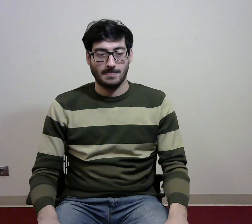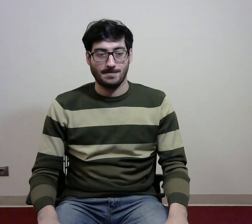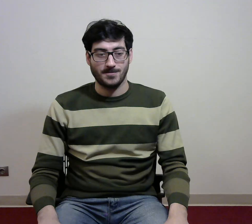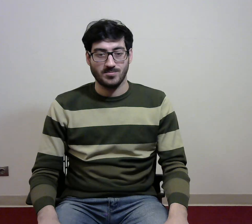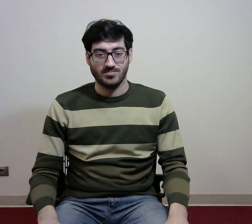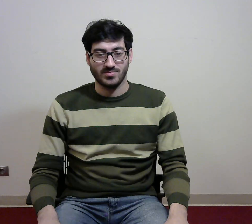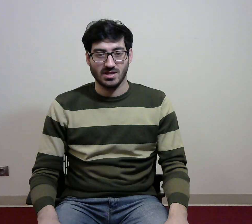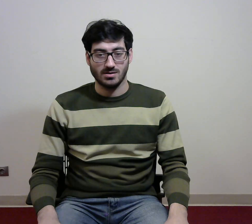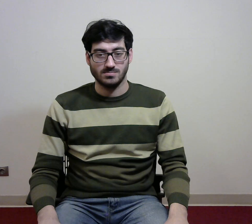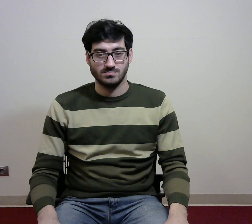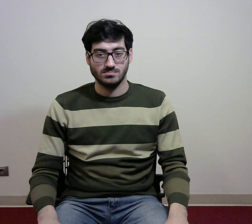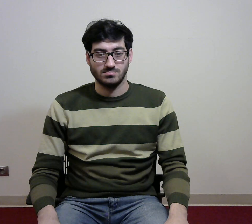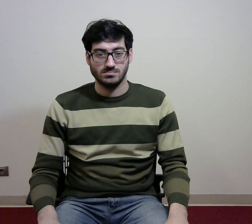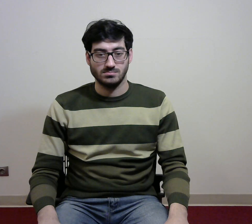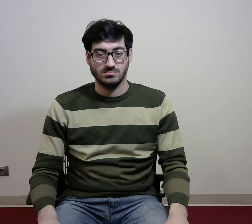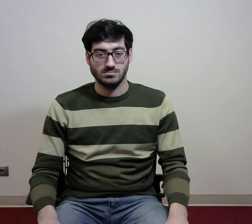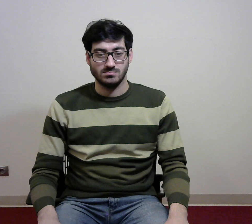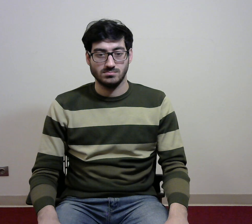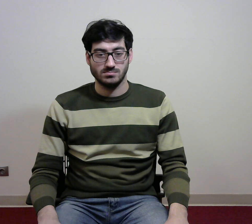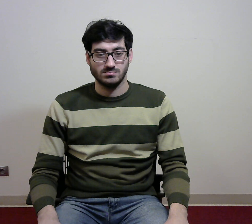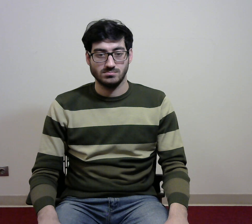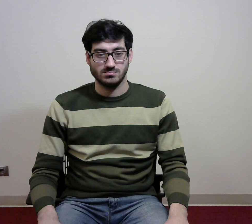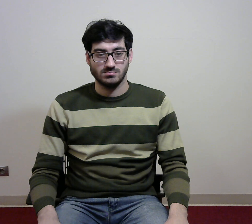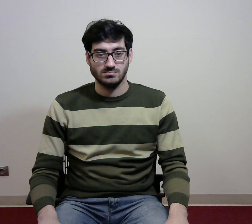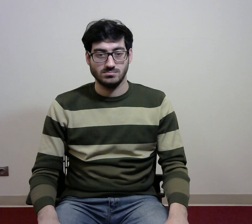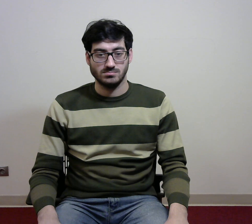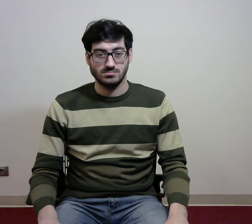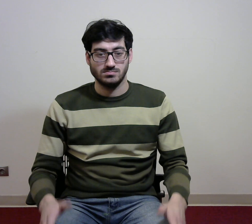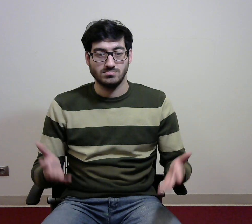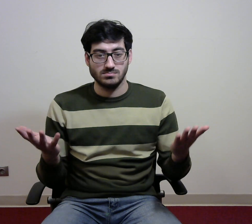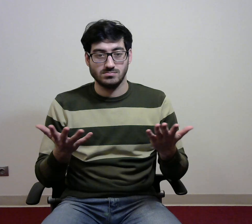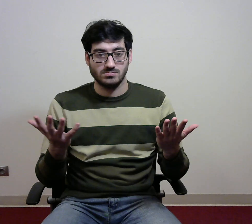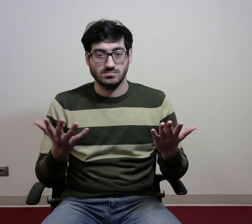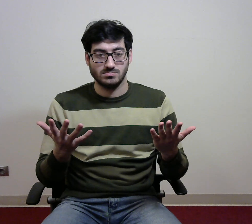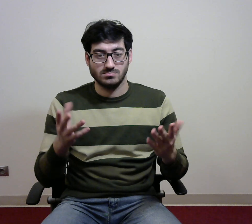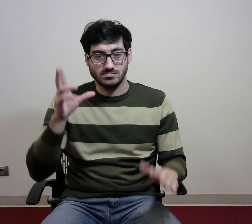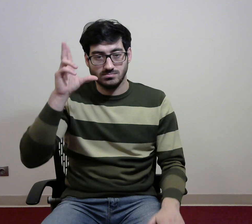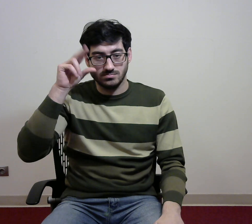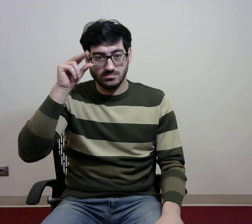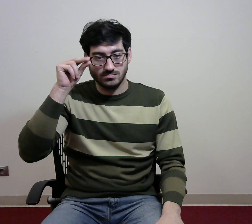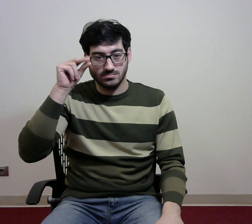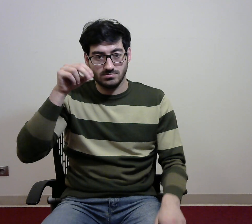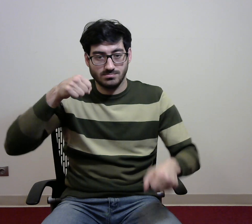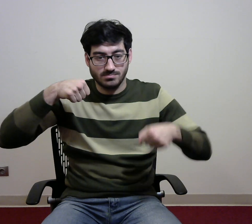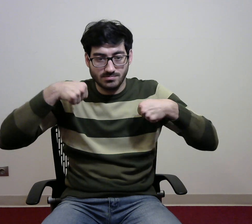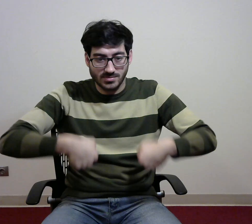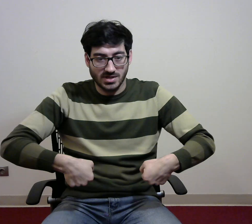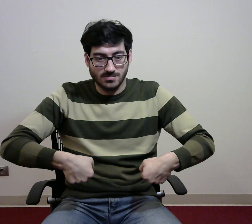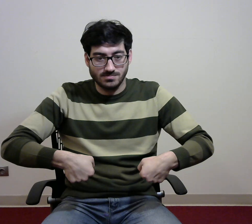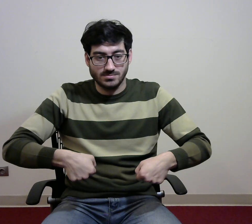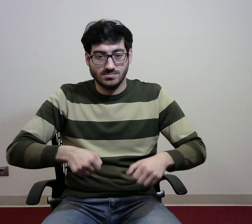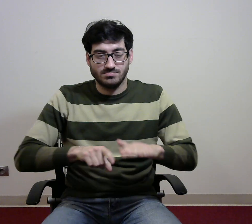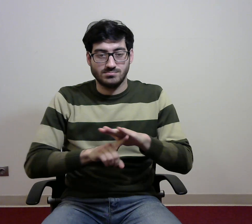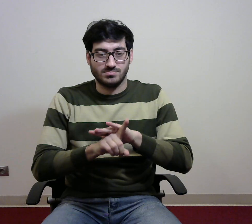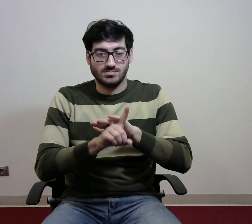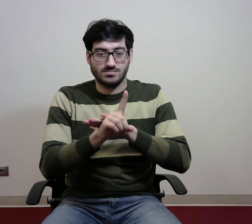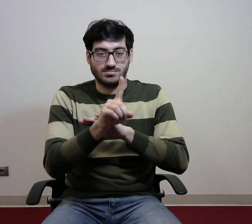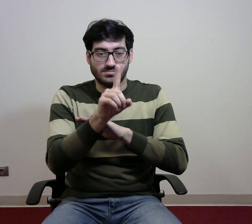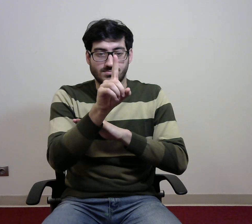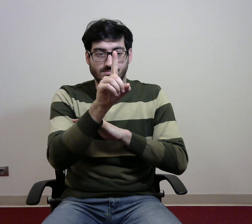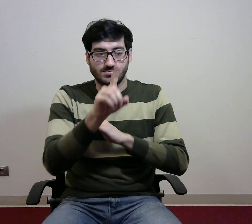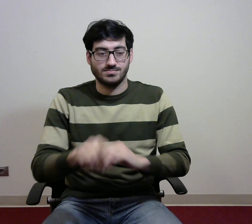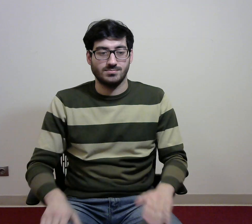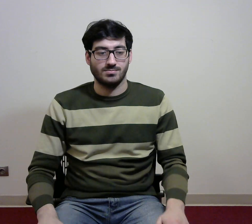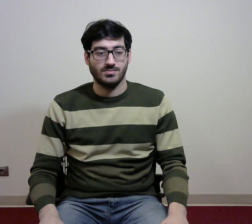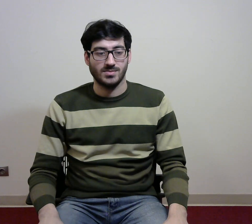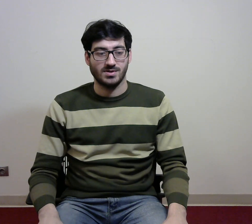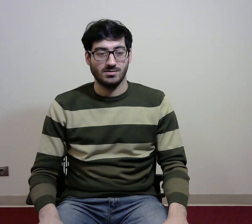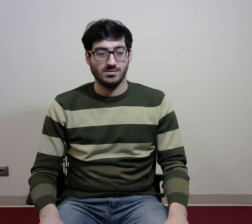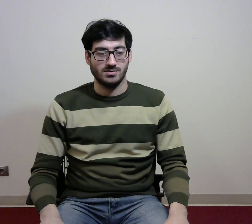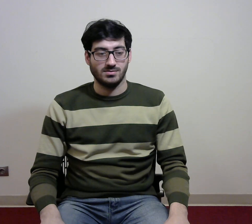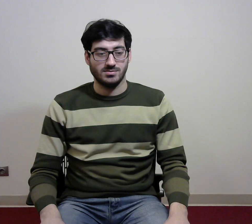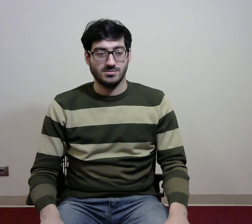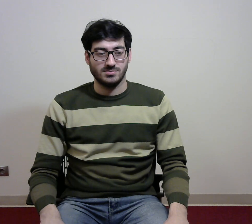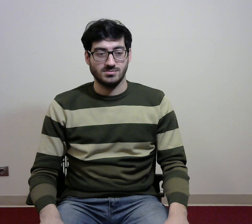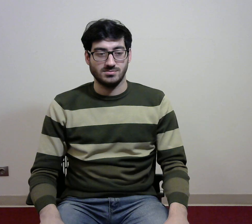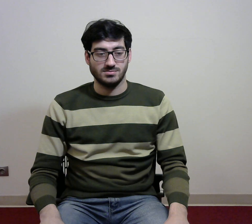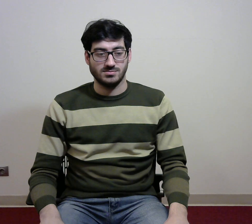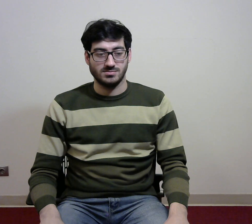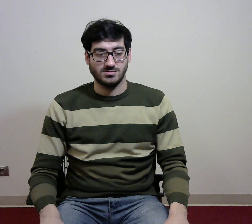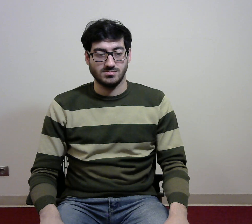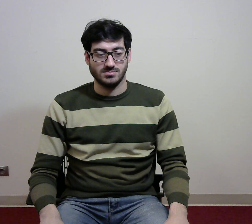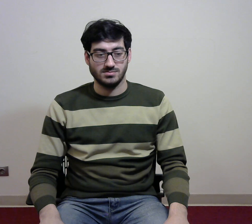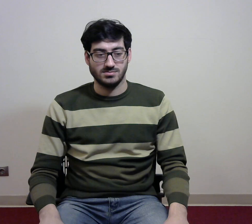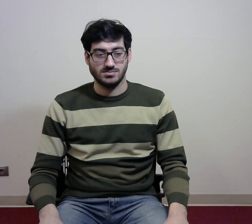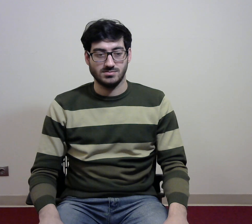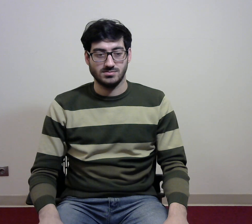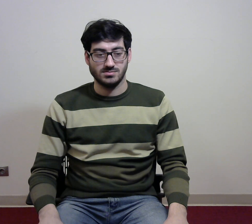Hansı tarixdən hüququm başlayır?